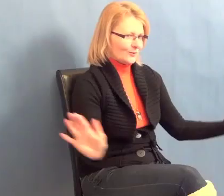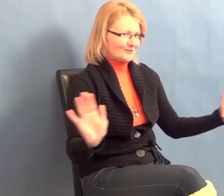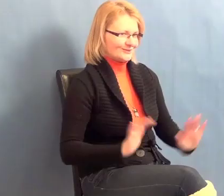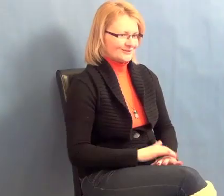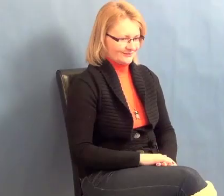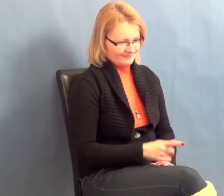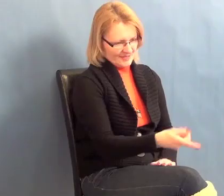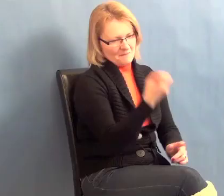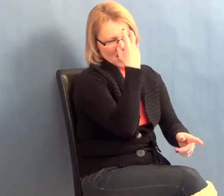Patrzeć, gapić się nie wolno.